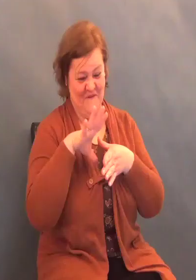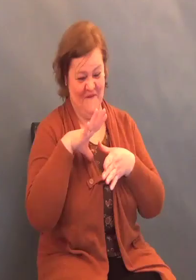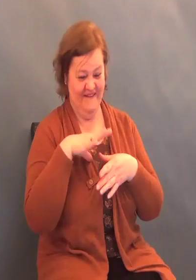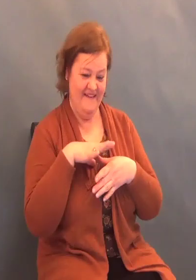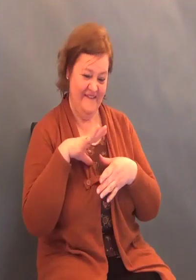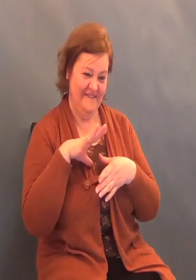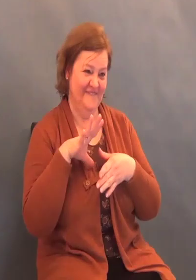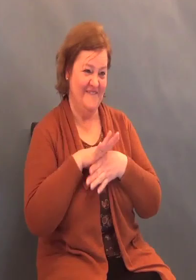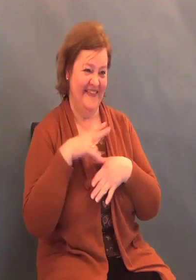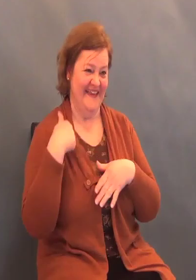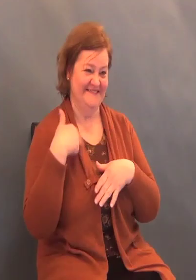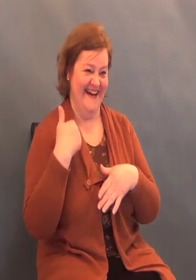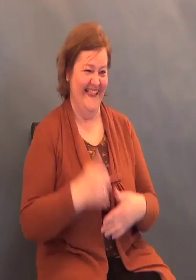W niedzielę.